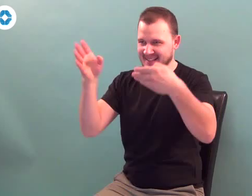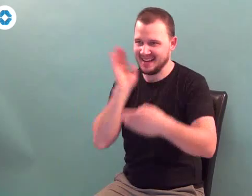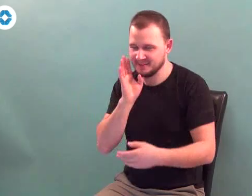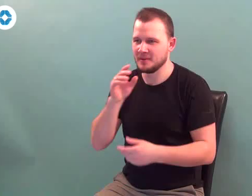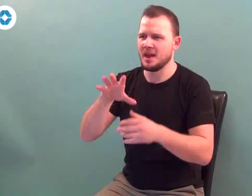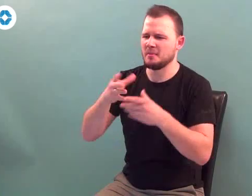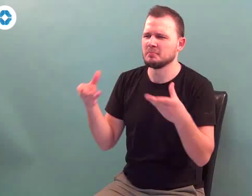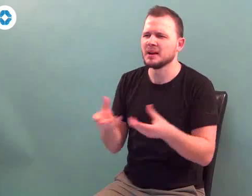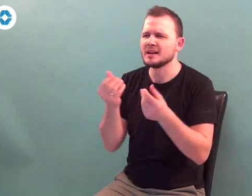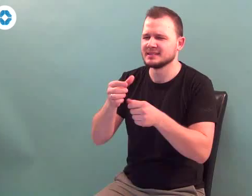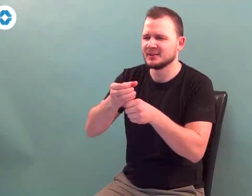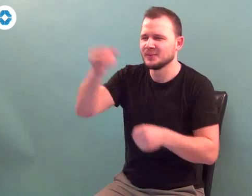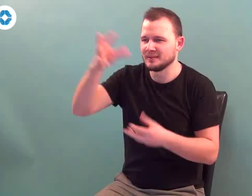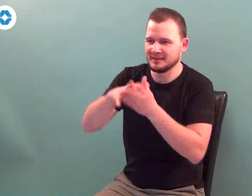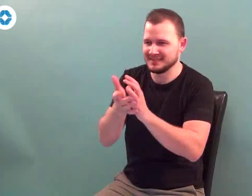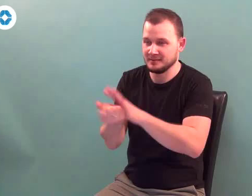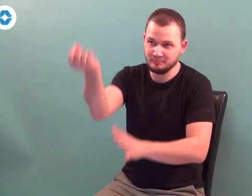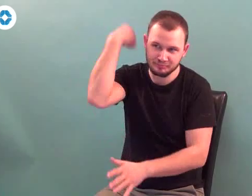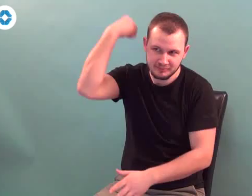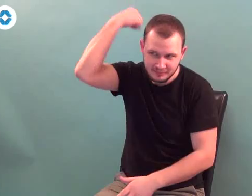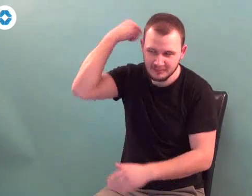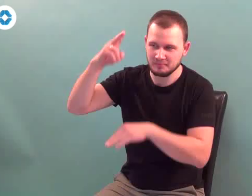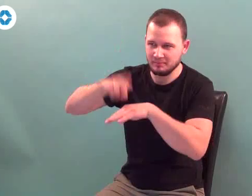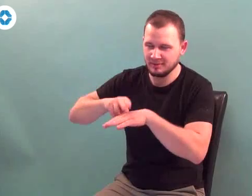Wkłada do nosidła duży kawałek plasteliny.